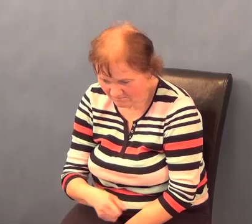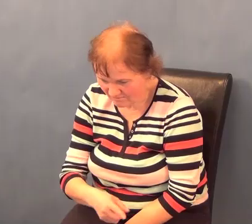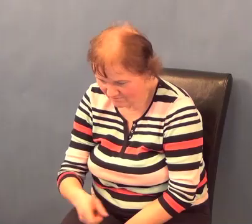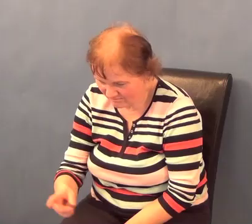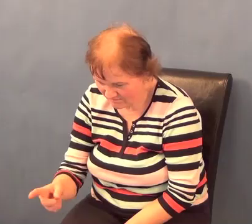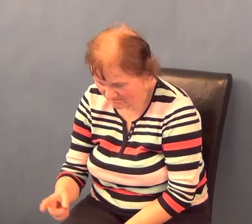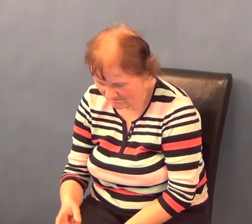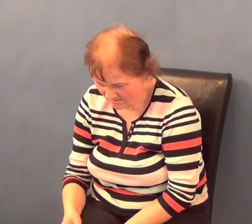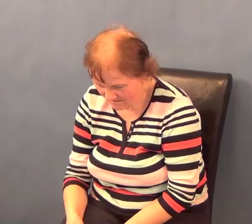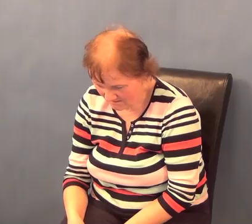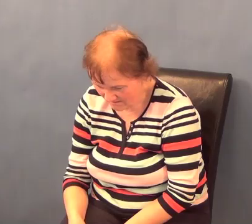Tutaj.